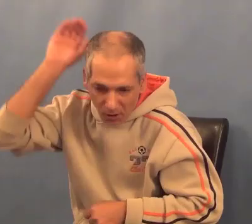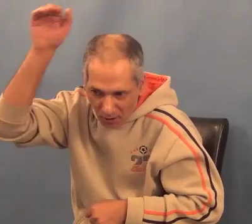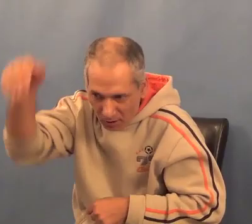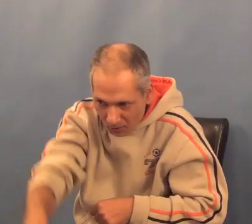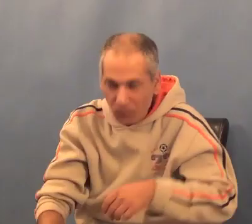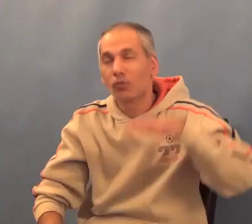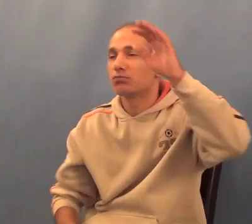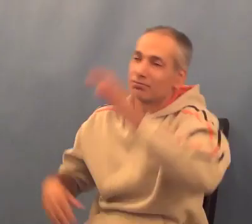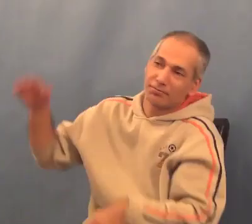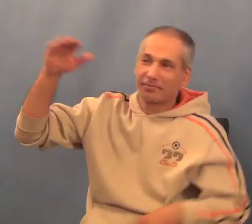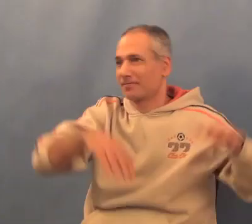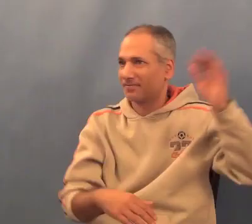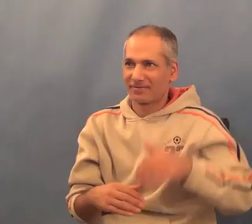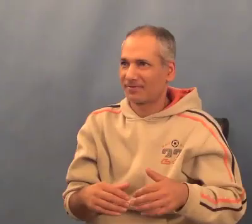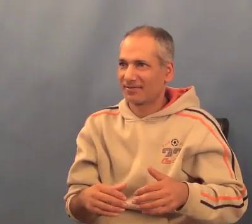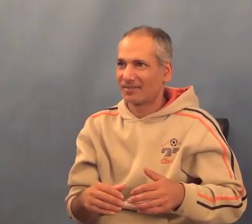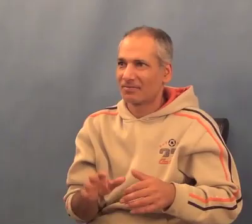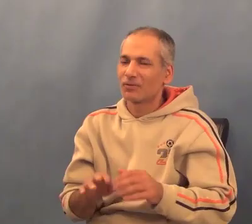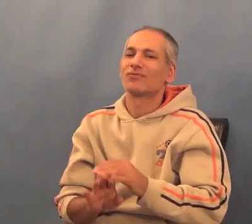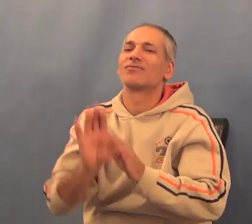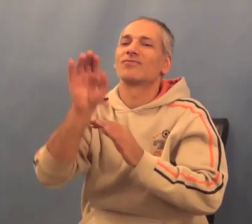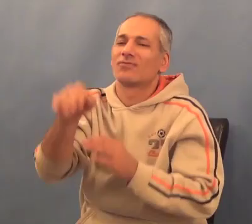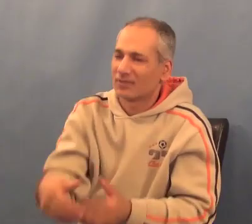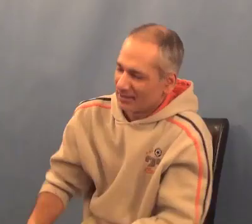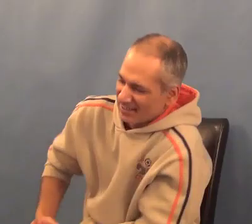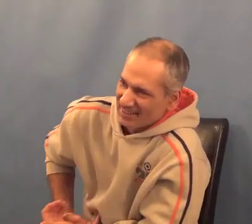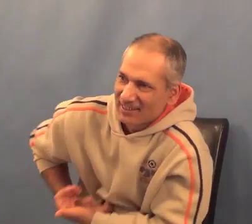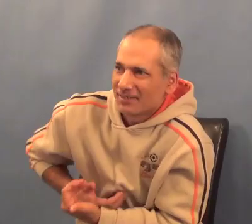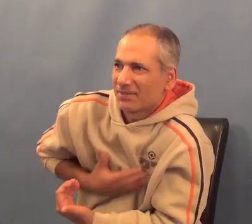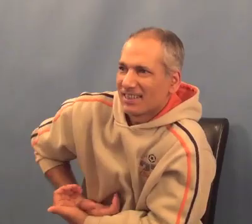Pies podpływa do brzegu chłopak wyciąga go z wody.